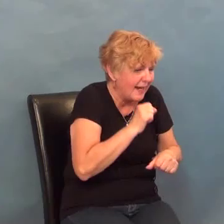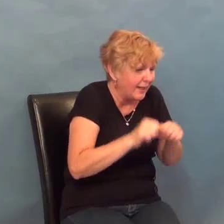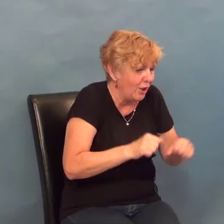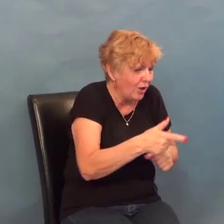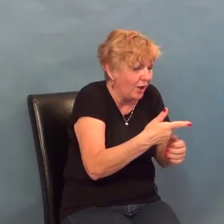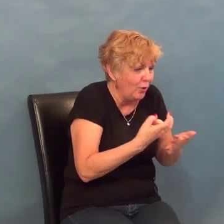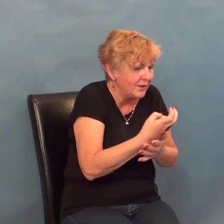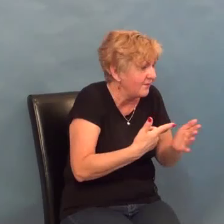Luty dwa tysiące jedenaście.